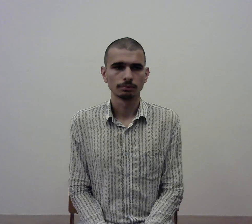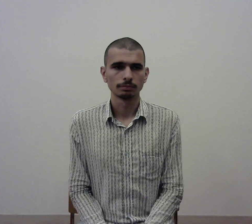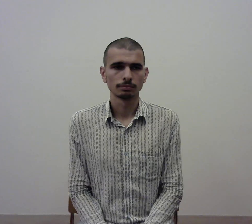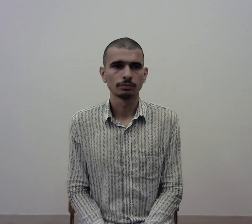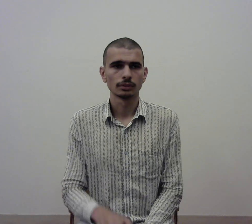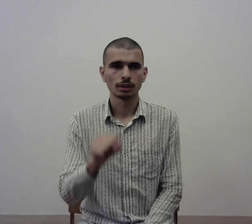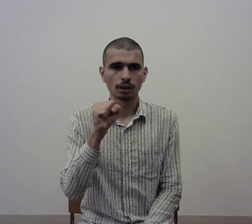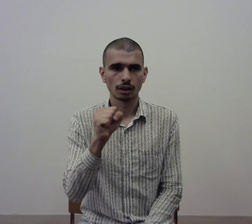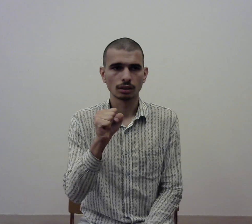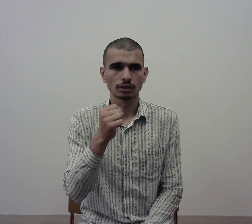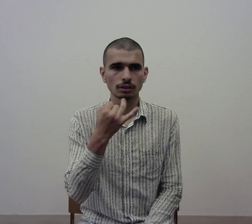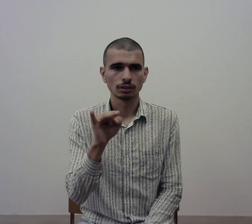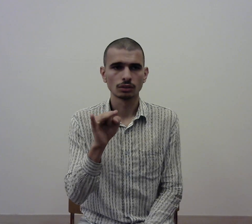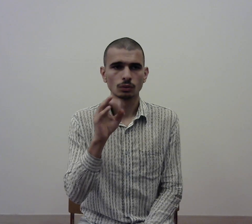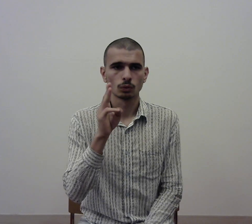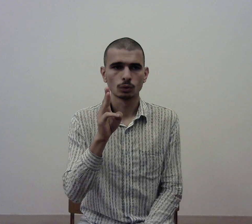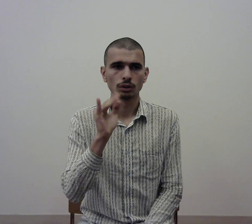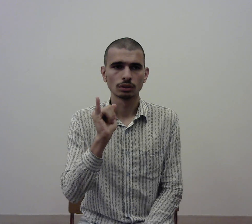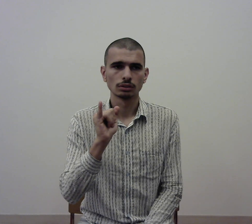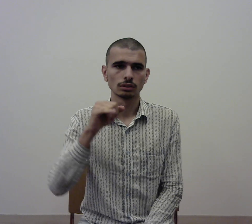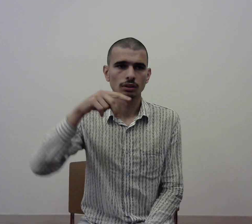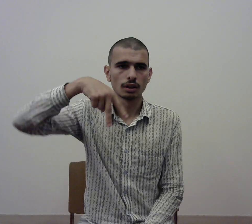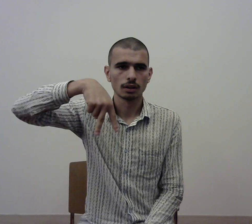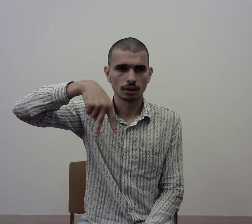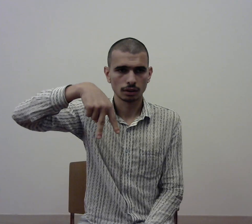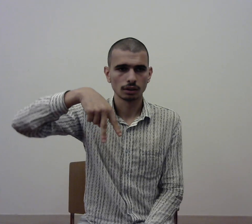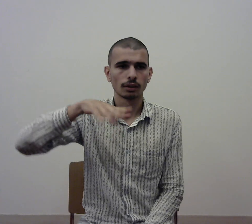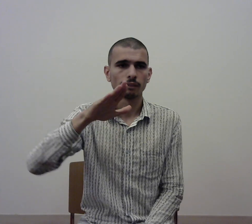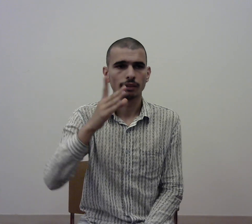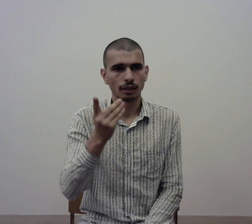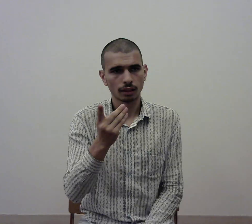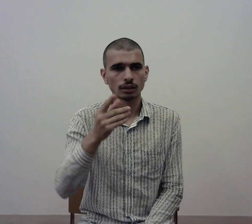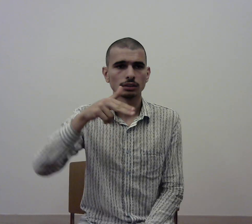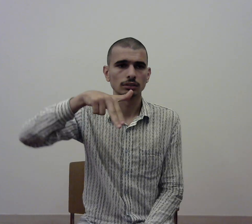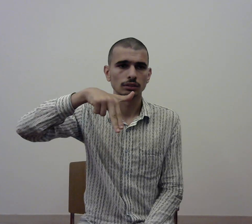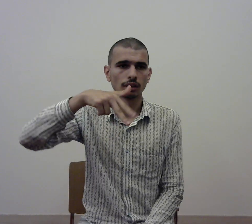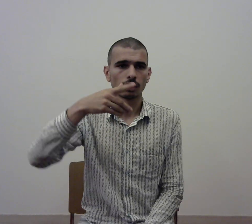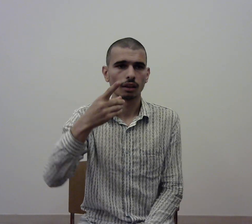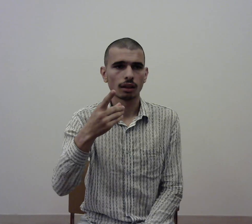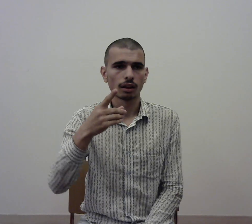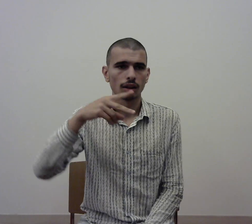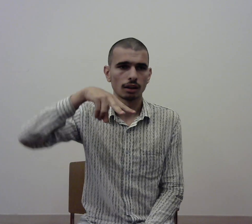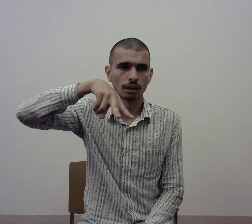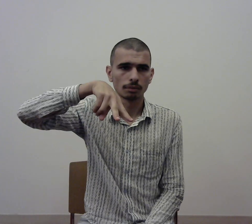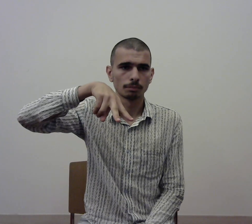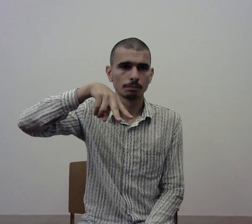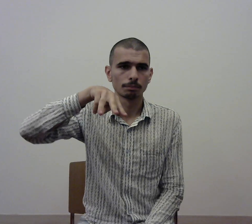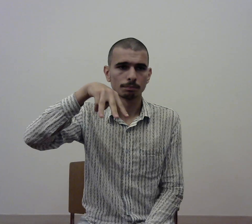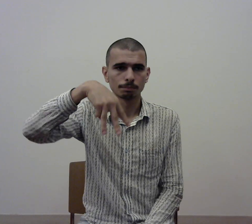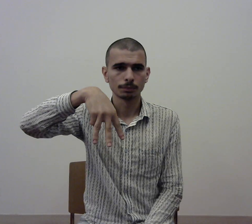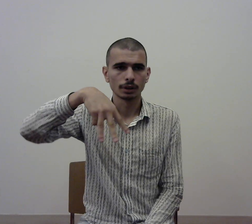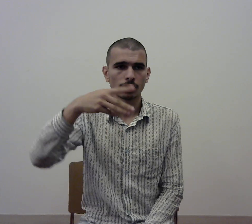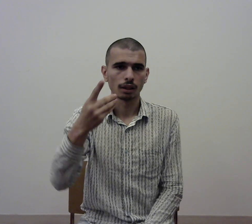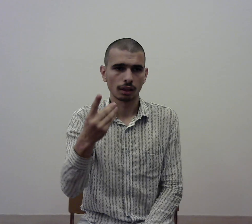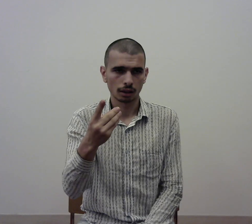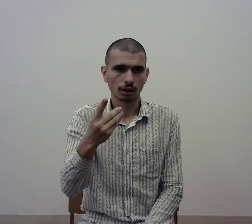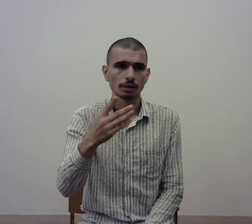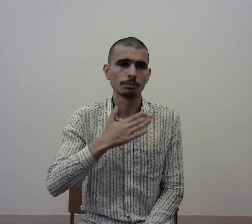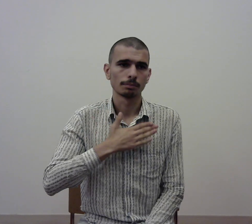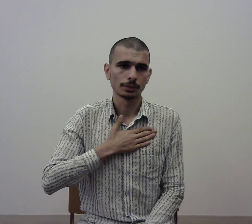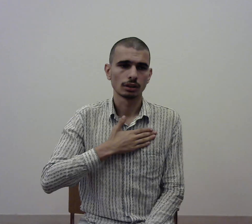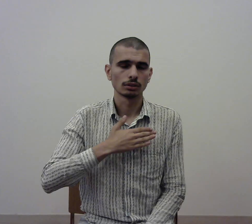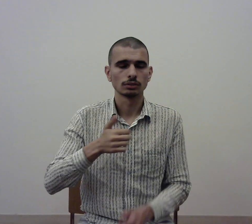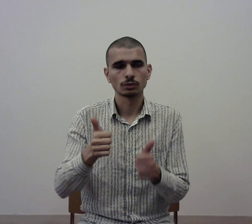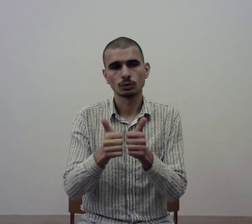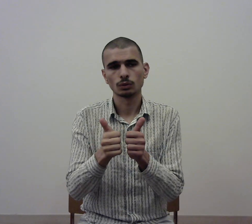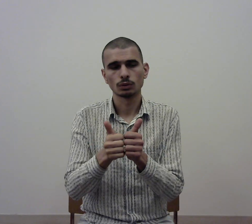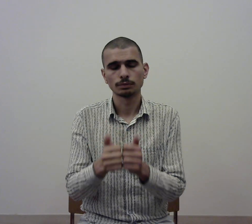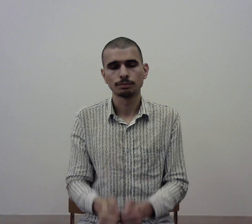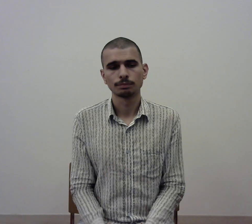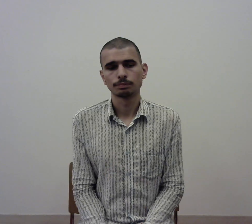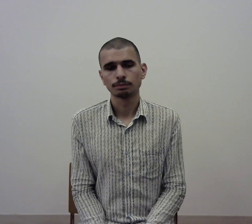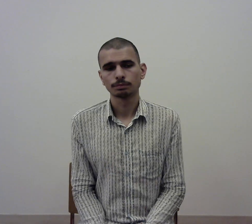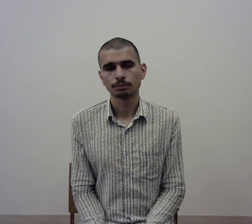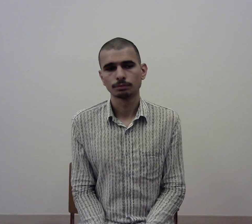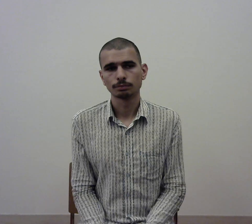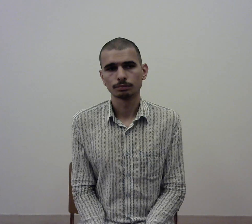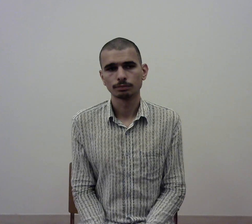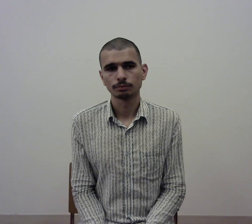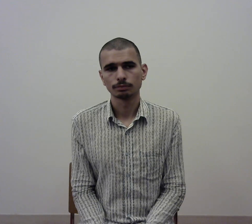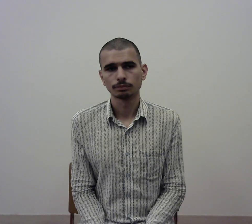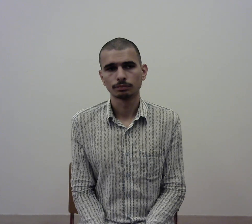Aygül və Həlimə mənim qonşularımdır